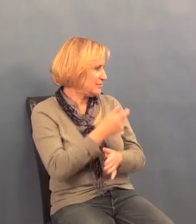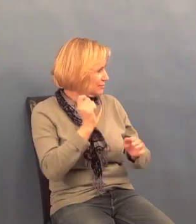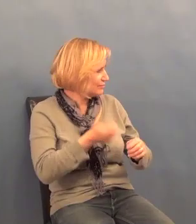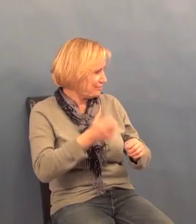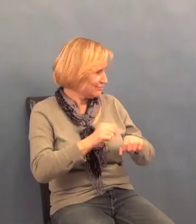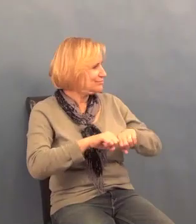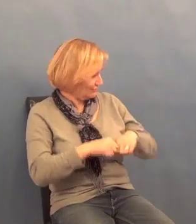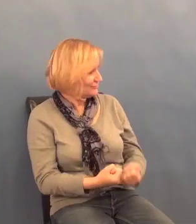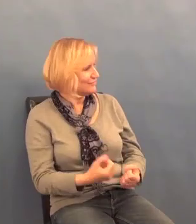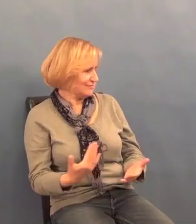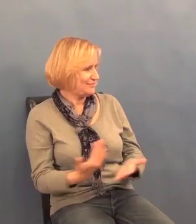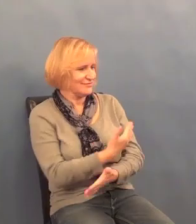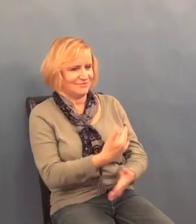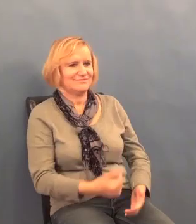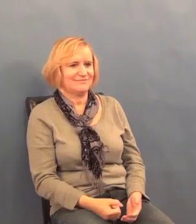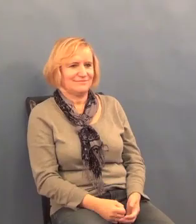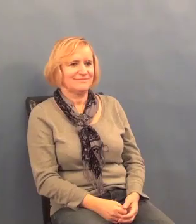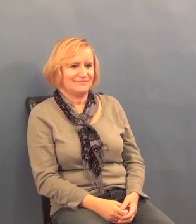Wstawia nowy, przybija nowy młotkiem, bo stary się złamał.